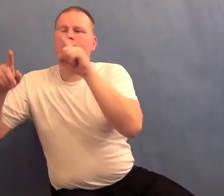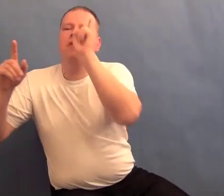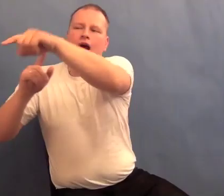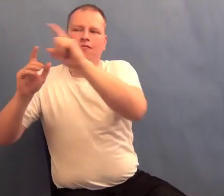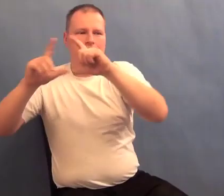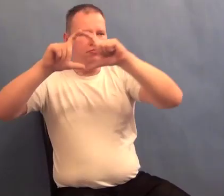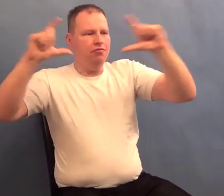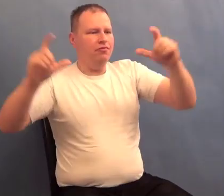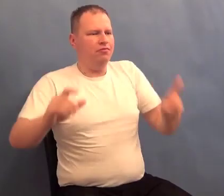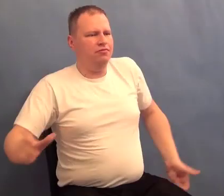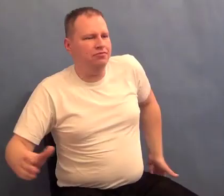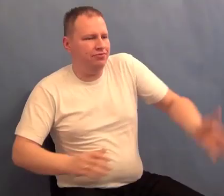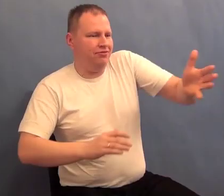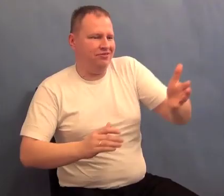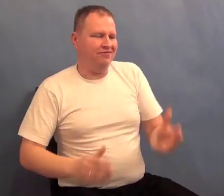Tam do kręgielni.